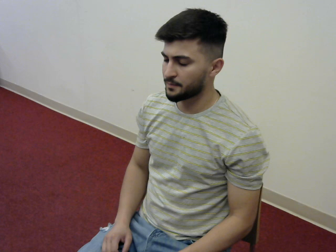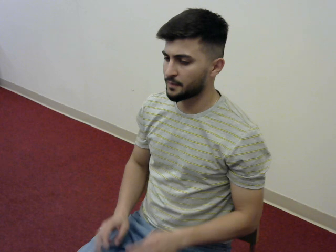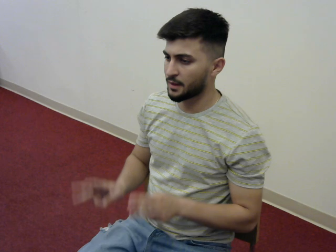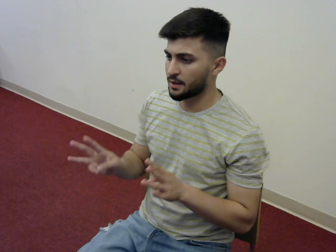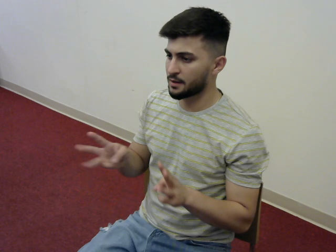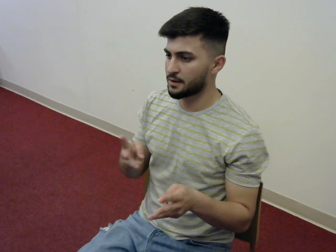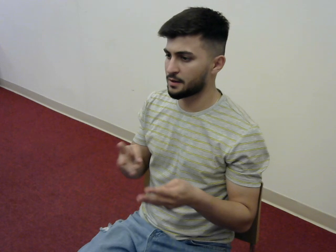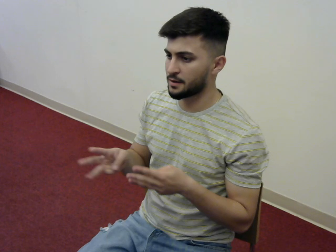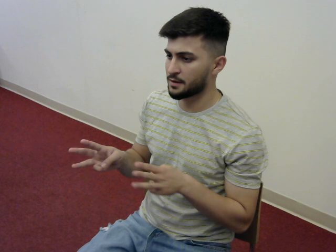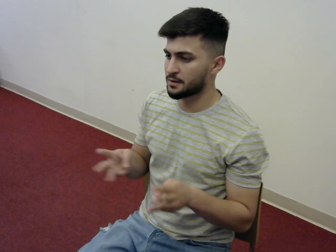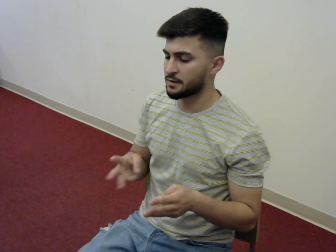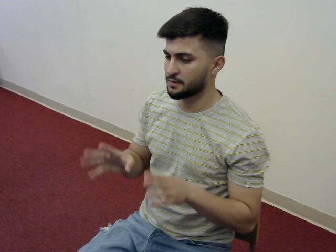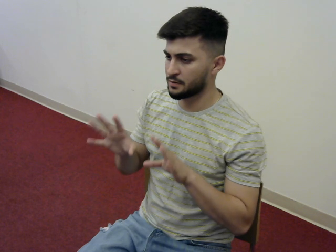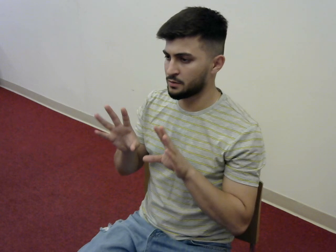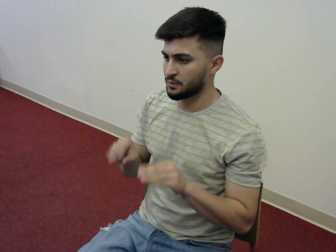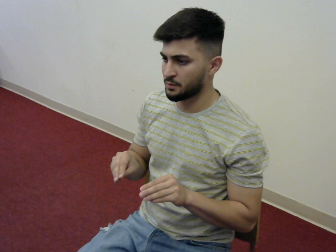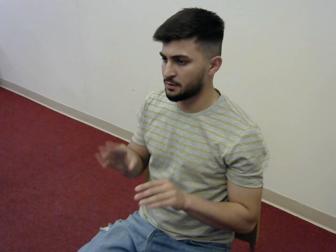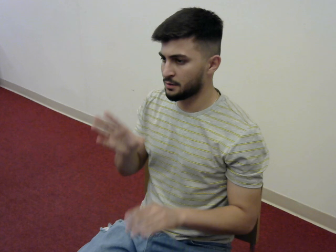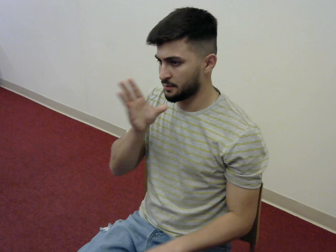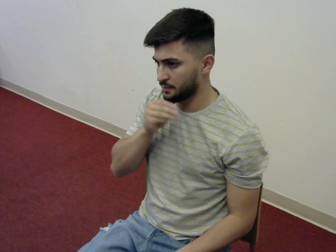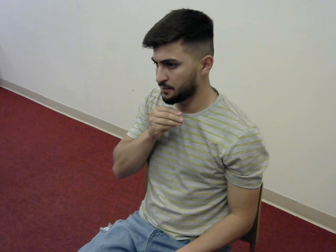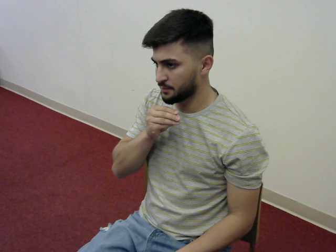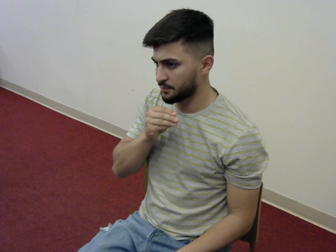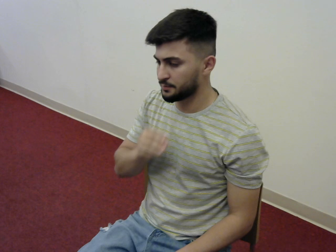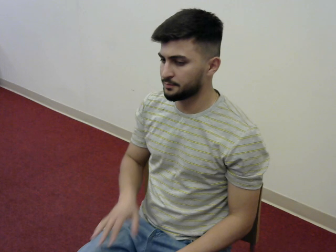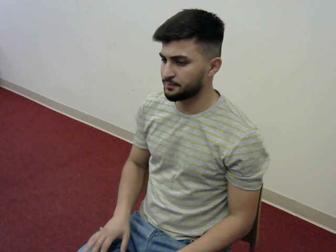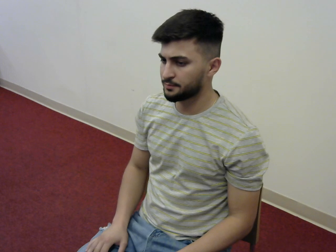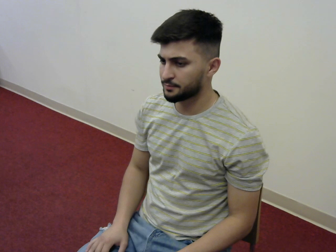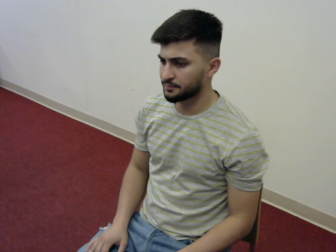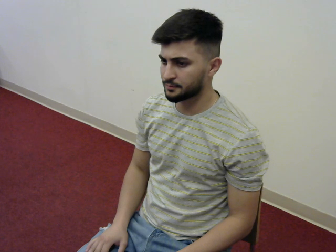Kondisioneri söndürə bilərsinizmi?